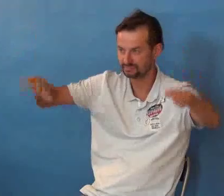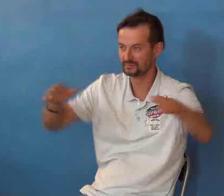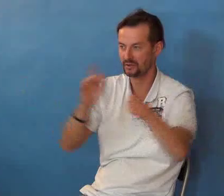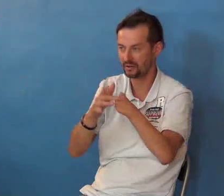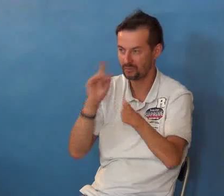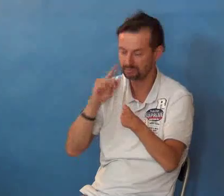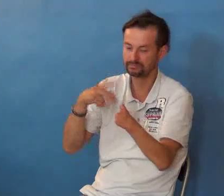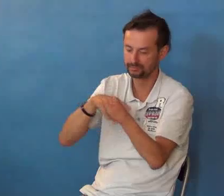Chłopiec wstaje i dziękuje im.